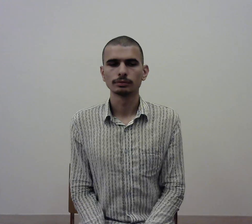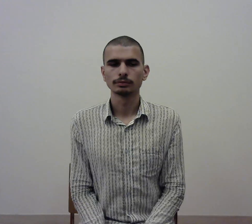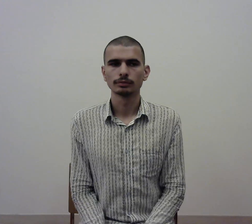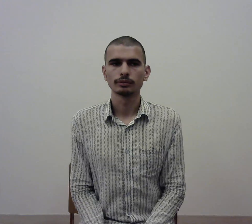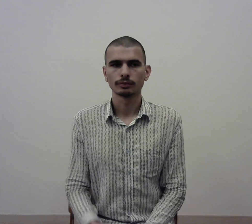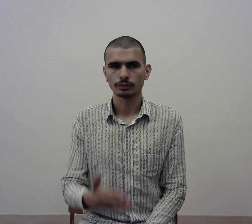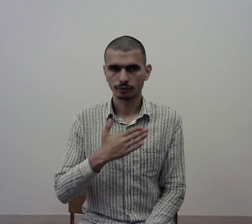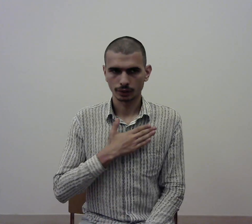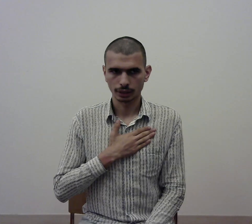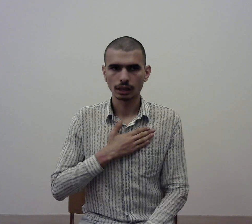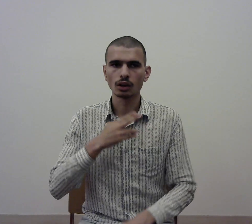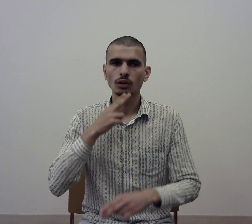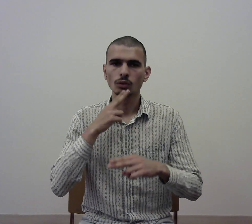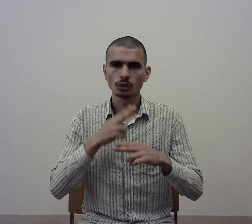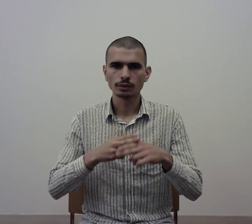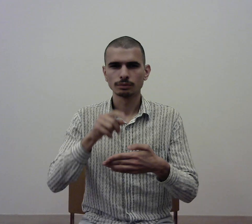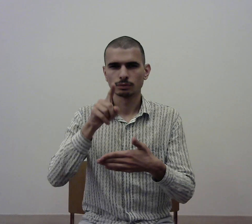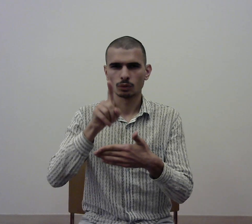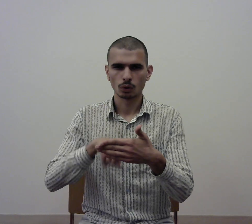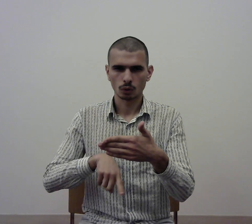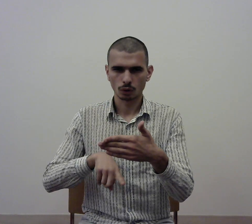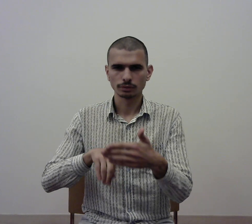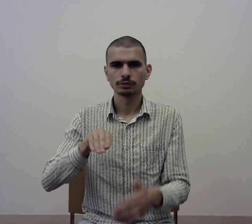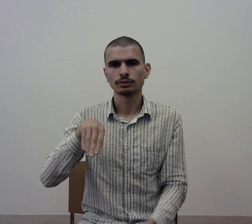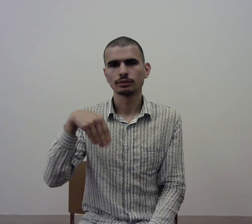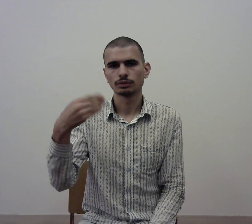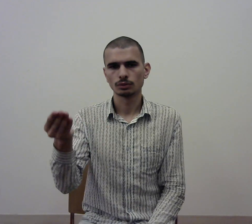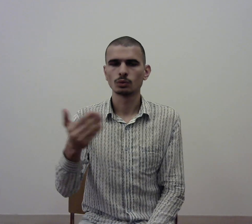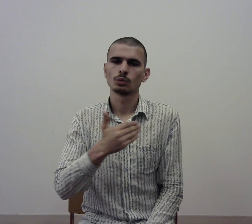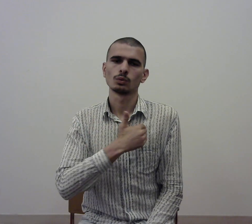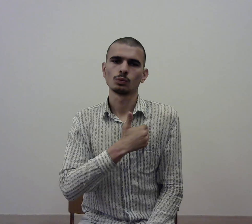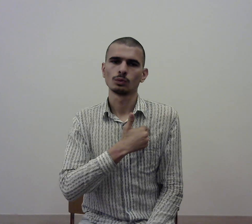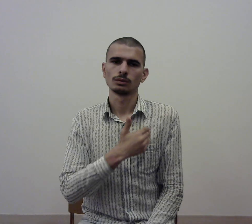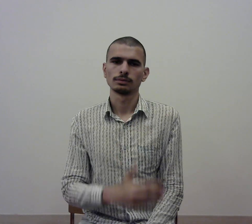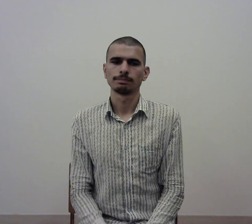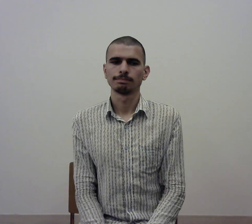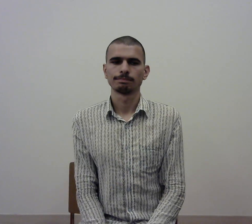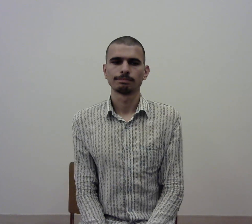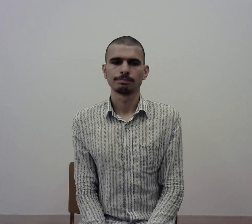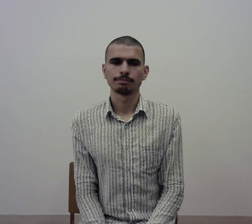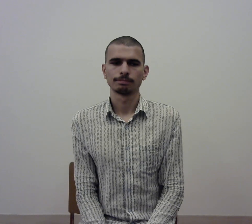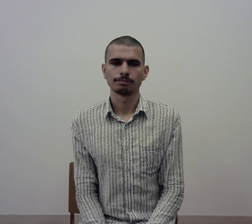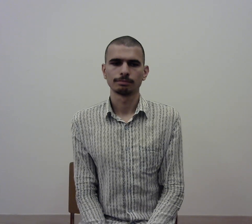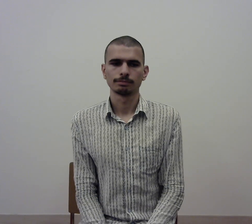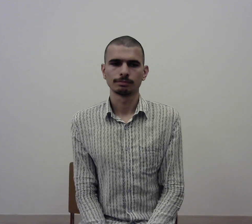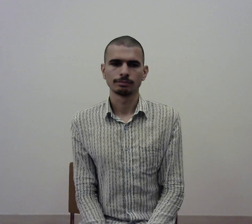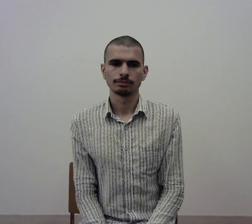Mən bacıma etibarnamə vermək istəyirəm